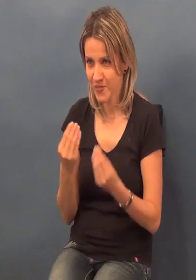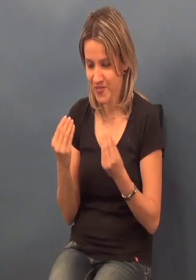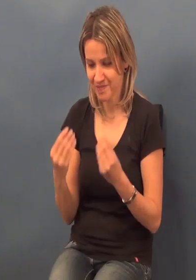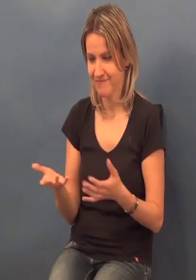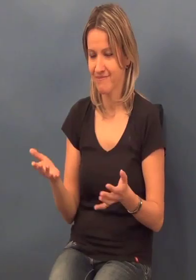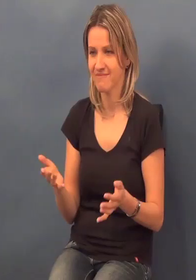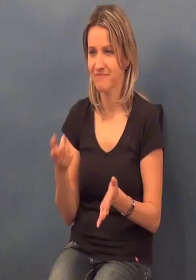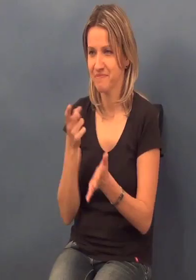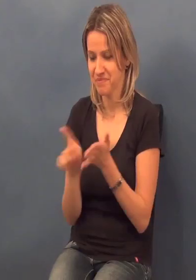Mało brakowało.